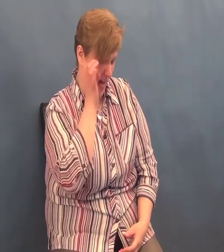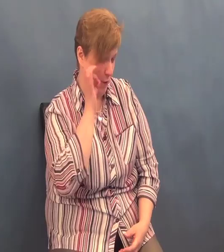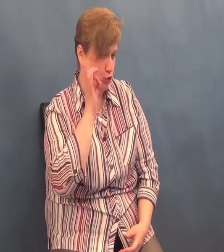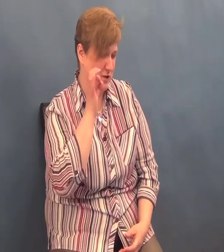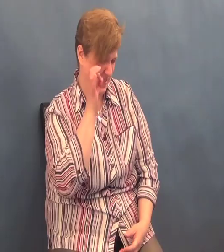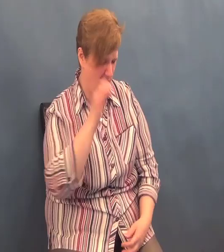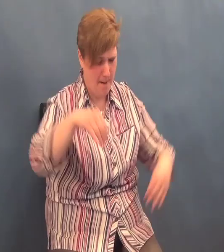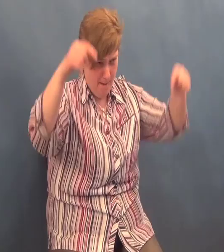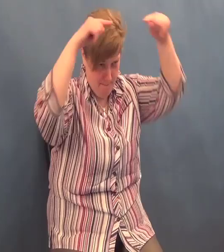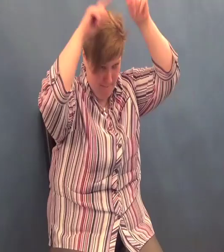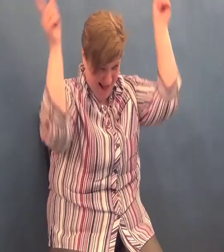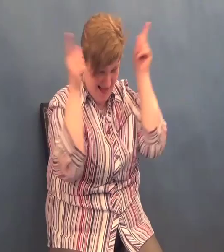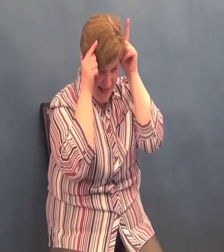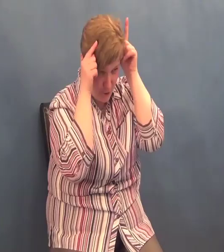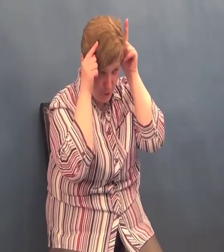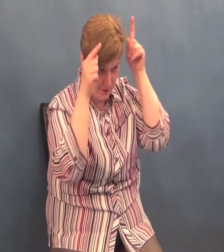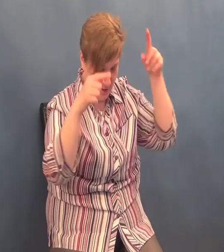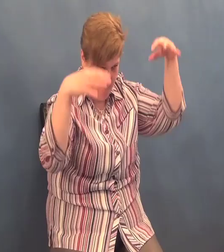Dziewczyna-myszka.